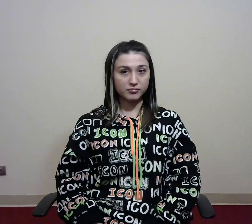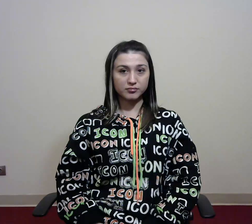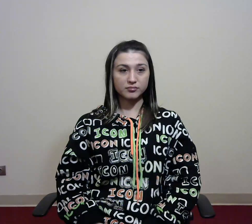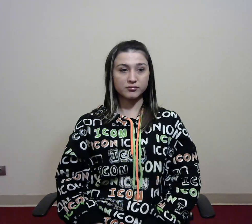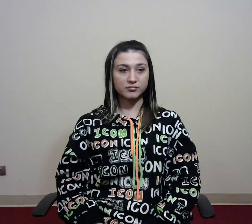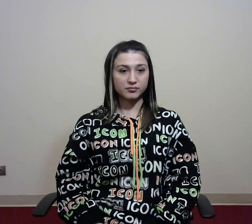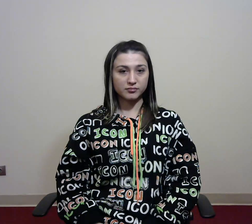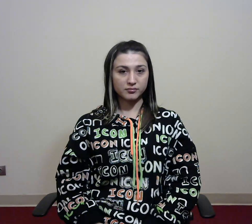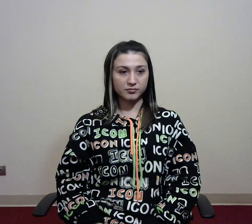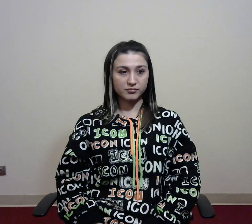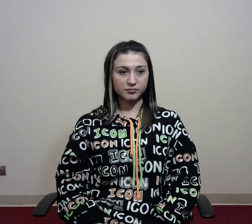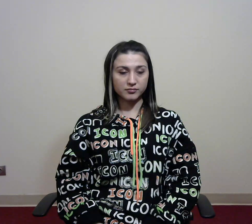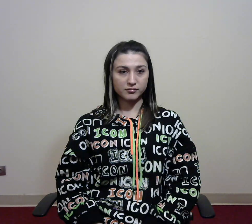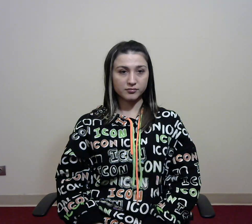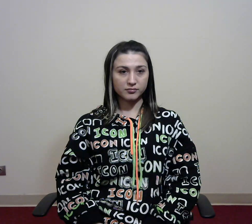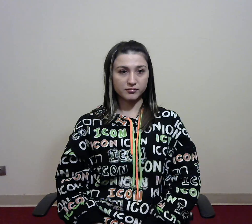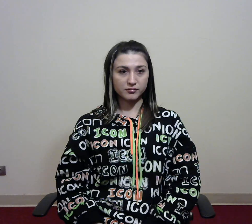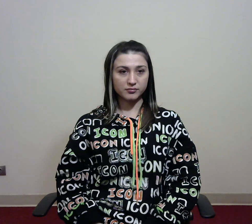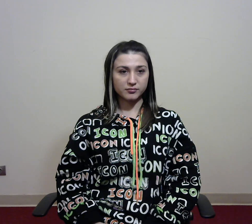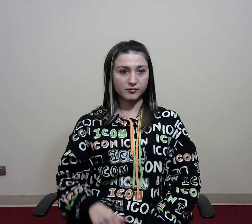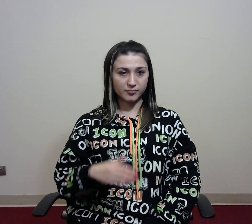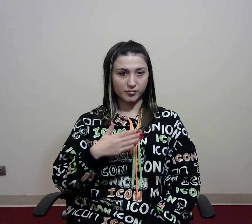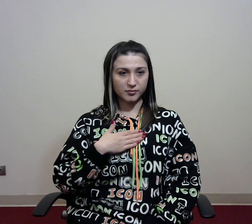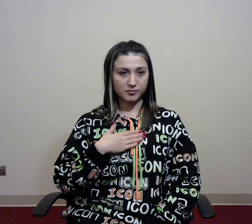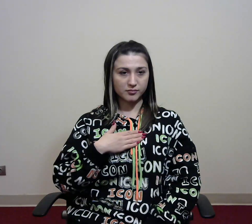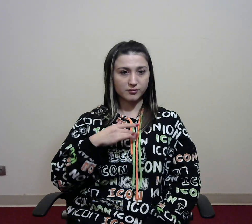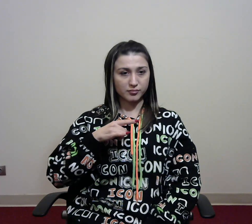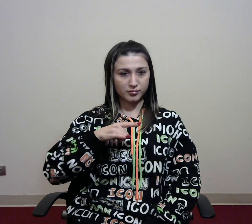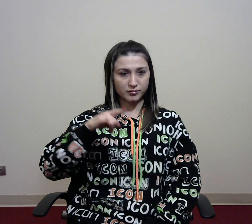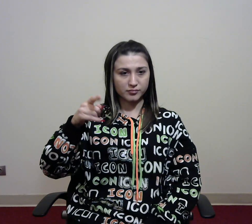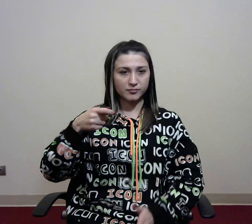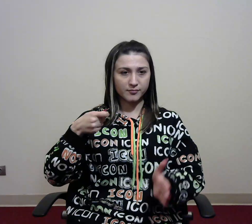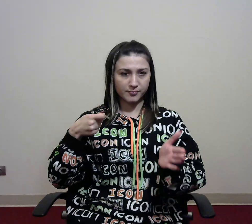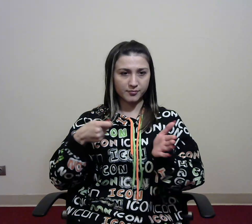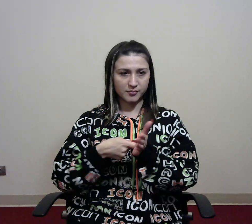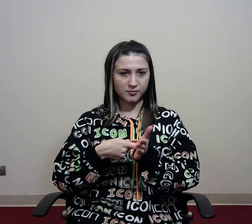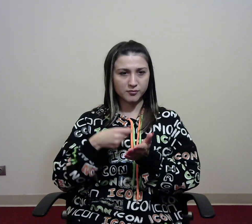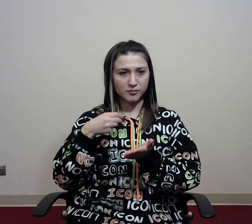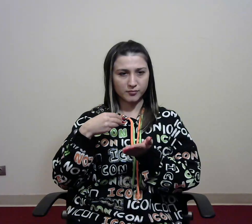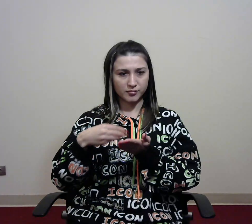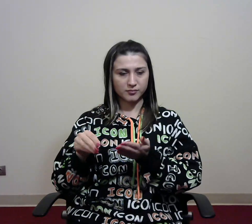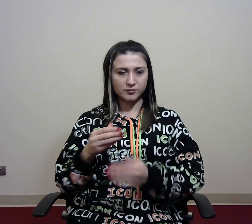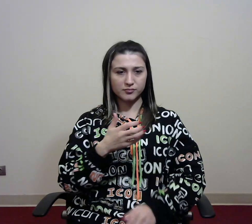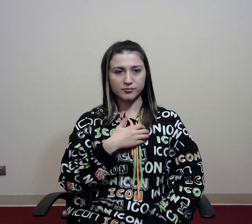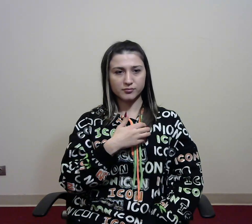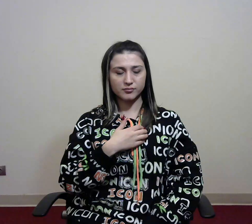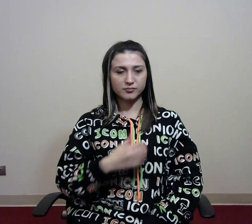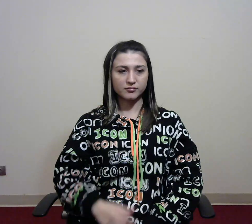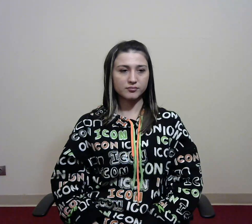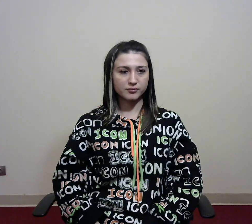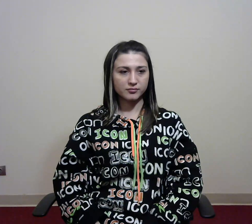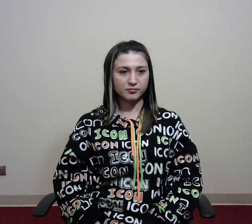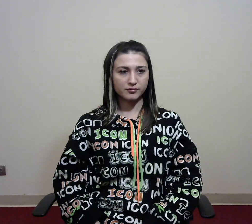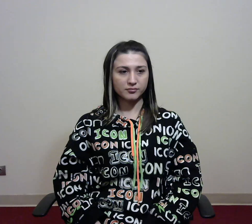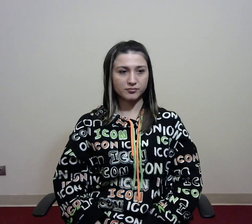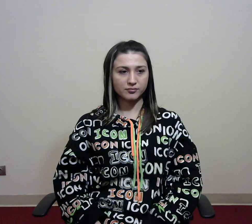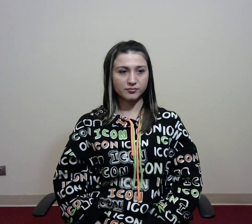Mən təyyarə bileti almaq istəyirəm